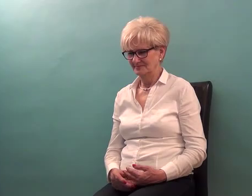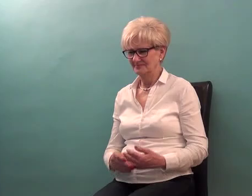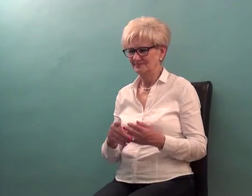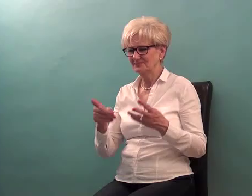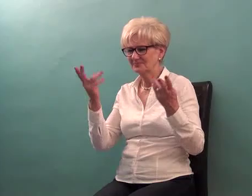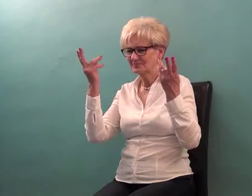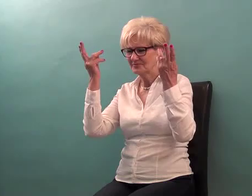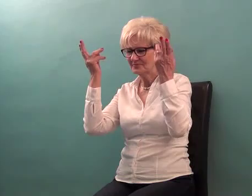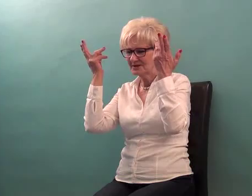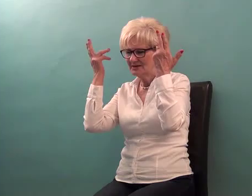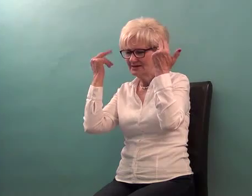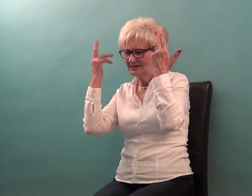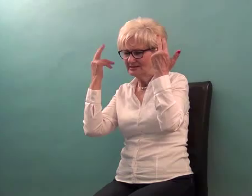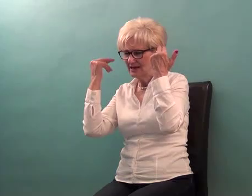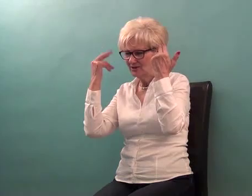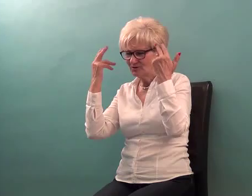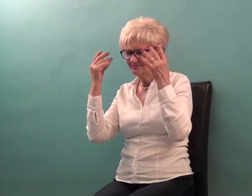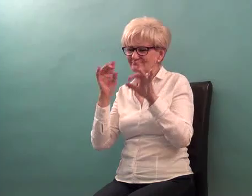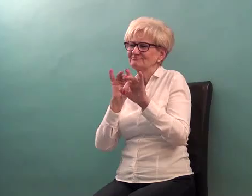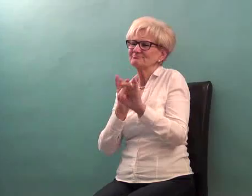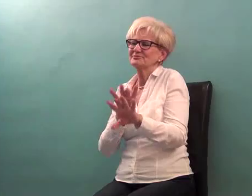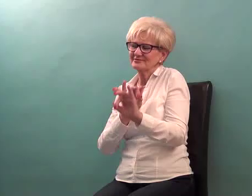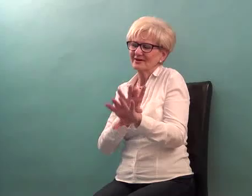Zając biegnie.